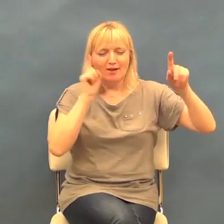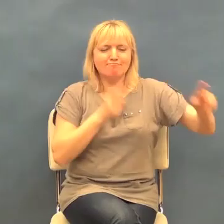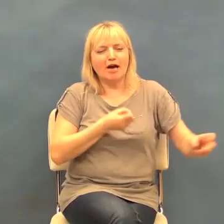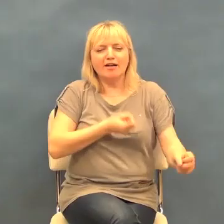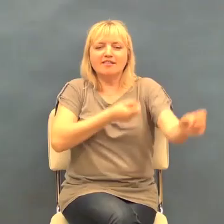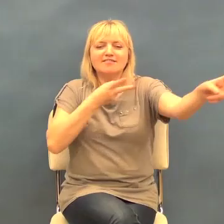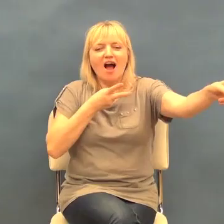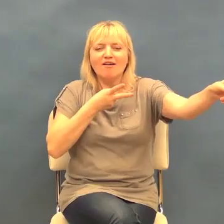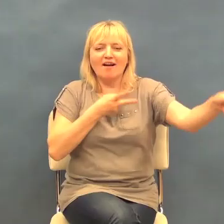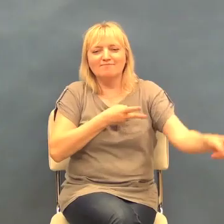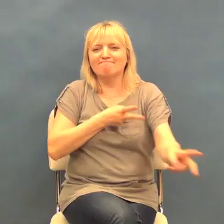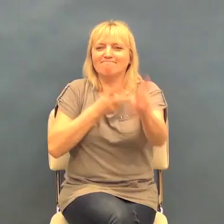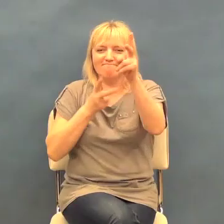Ten mały chłopiec przygotowuje się do strzelania z łuku.